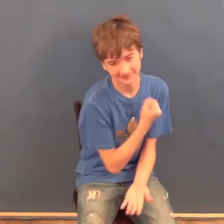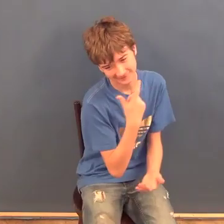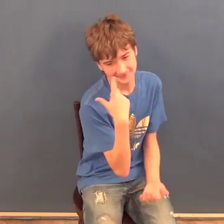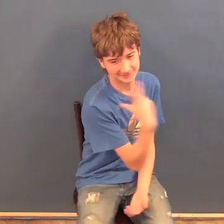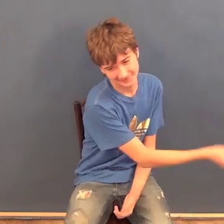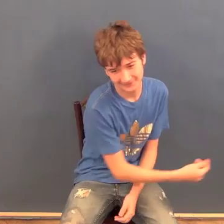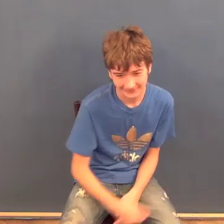Odchodzą.